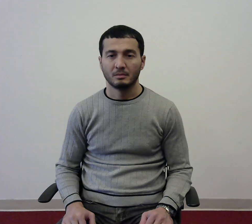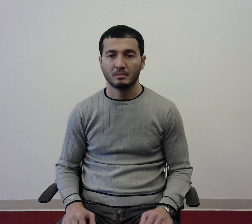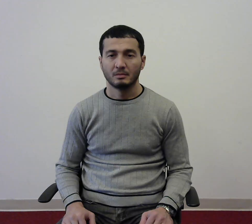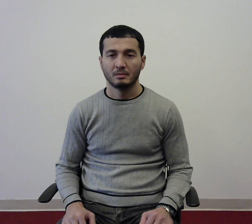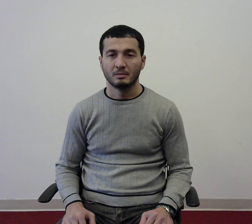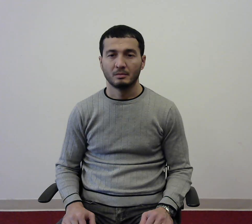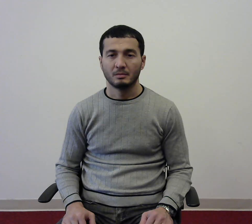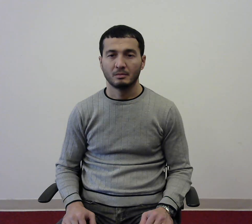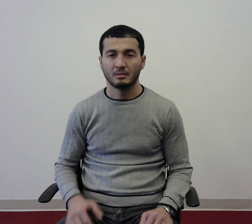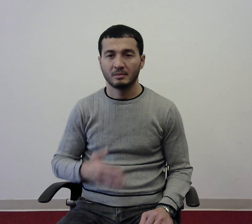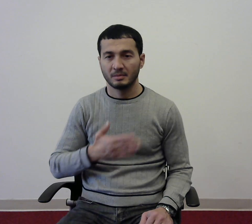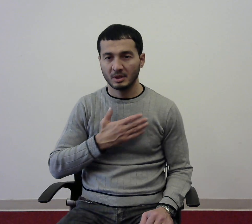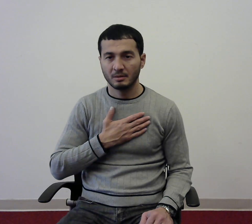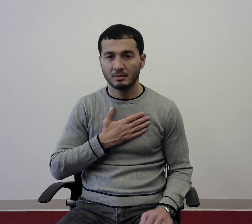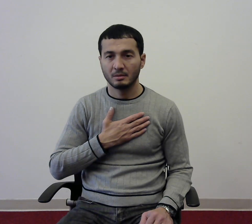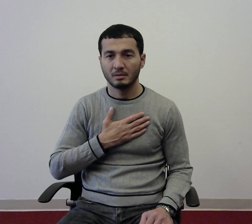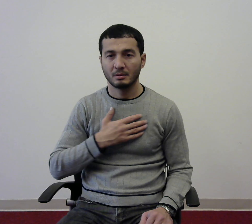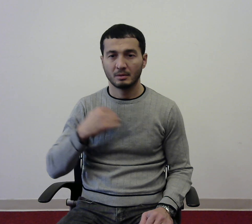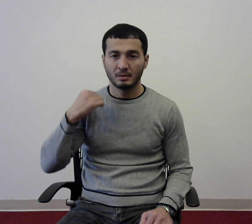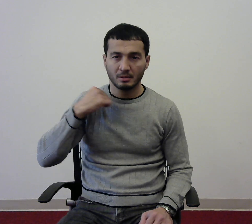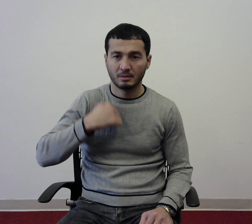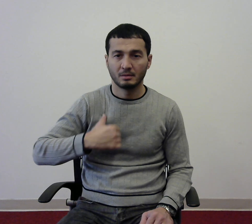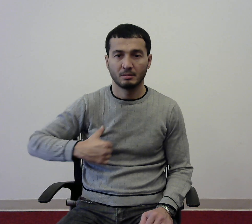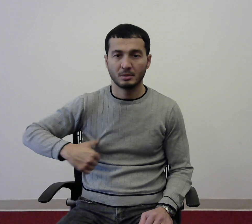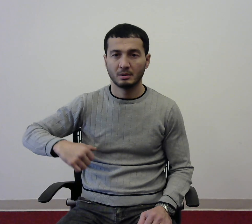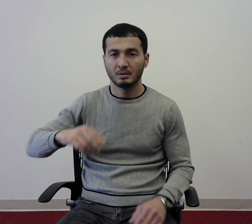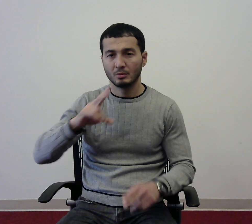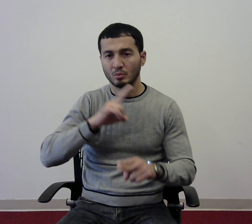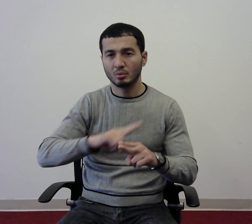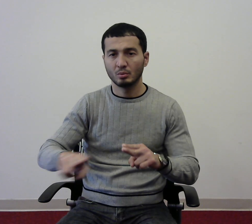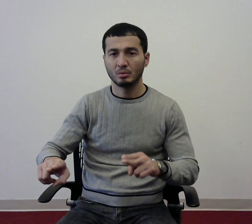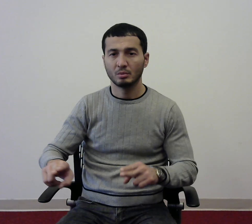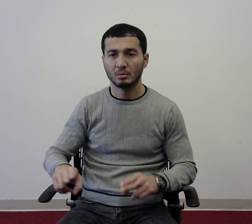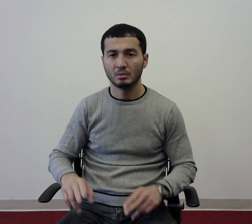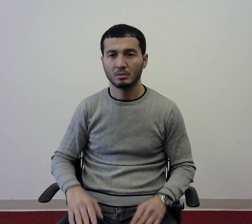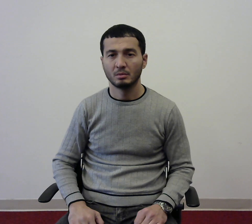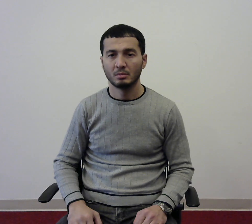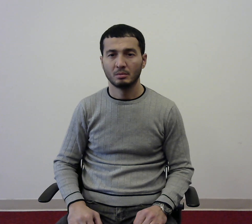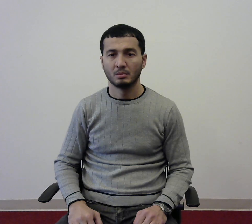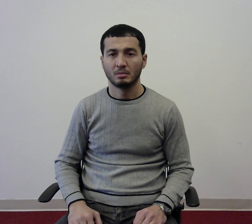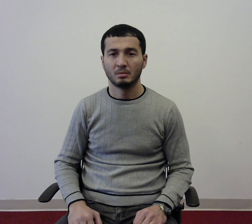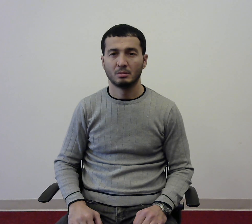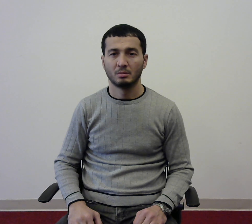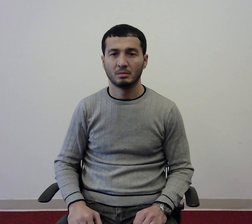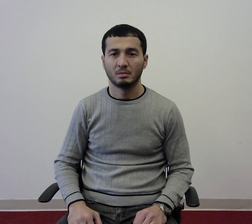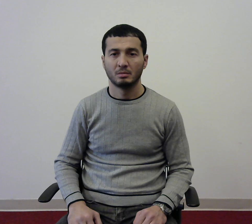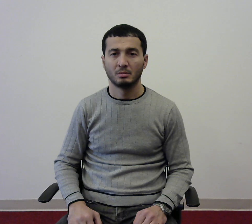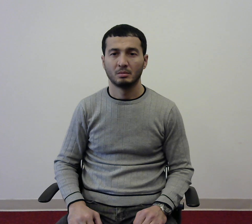Mən çantamı itirmişəm